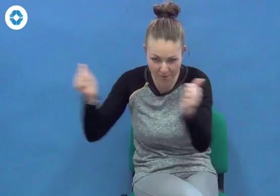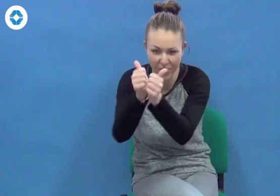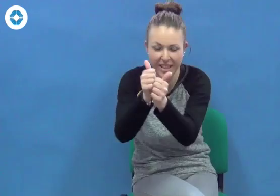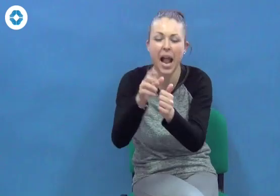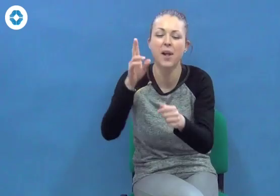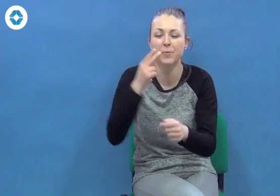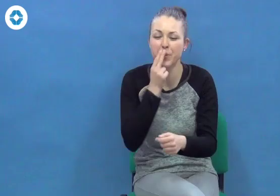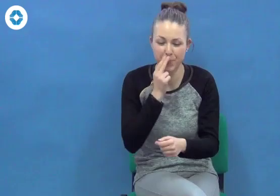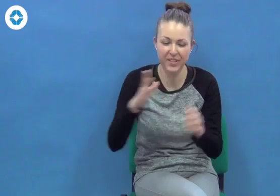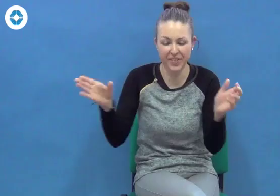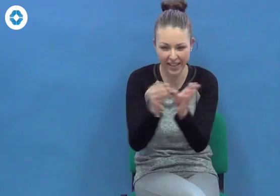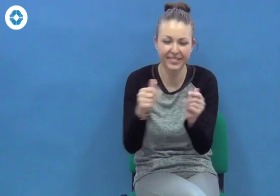Charlie Chaplin razem z chłopcem odchodzą.